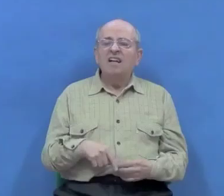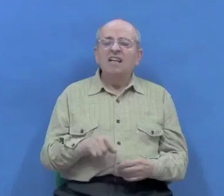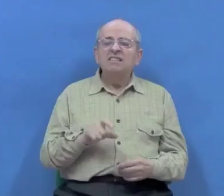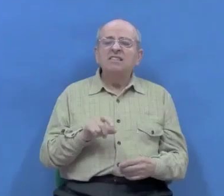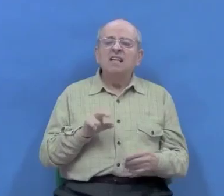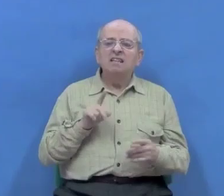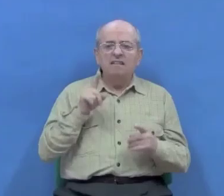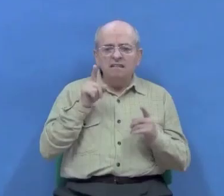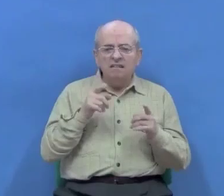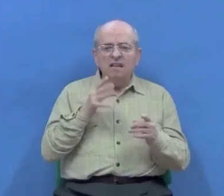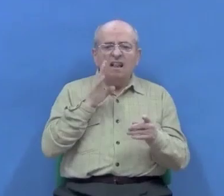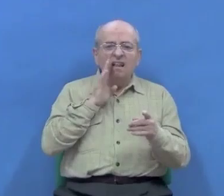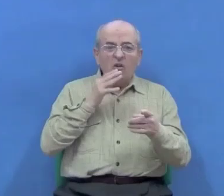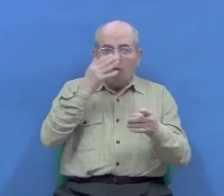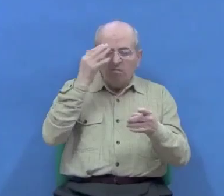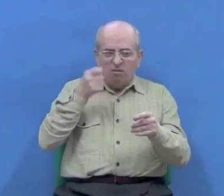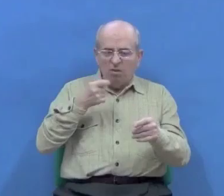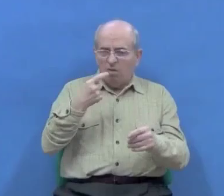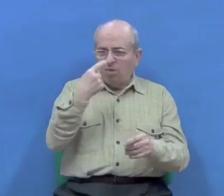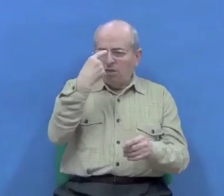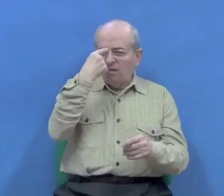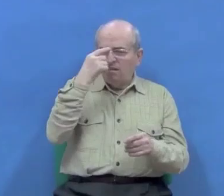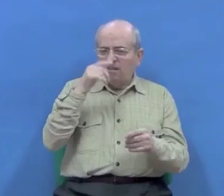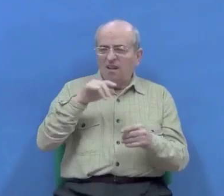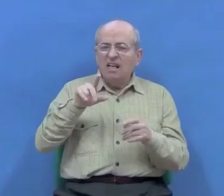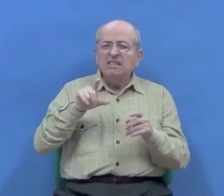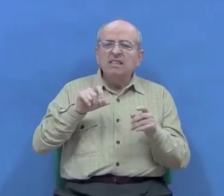W cyrku nie umie strzelić w czoło.